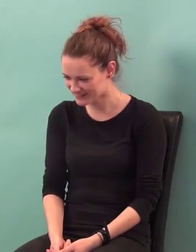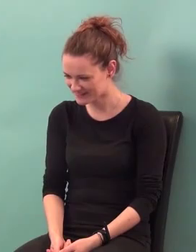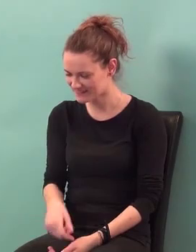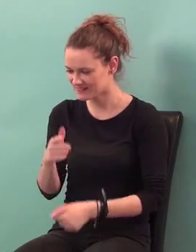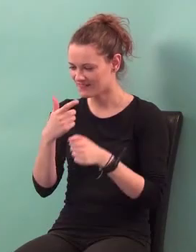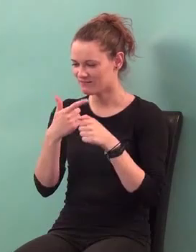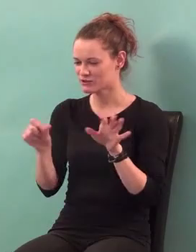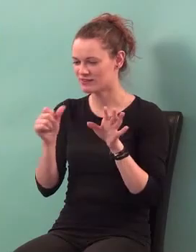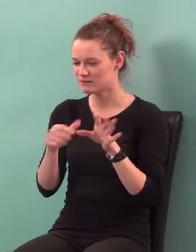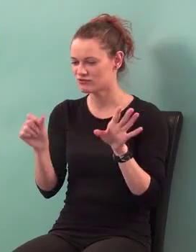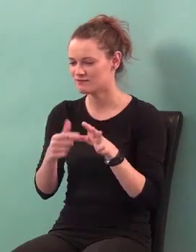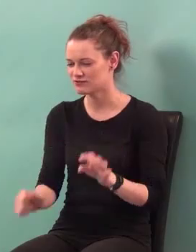Dwudziesty szósty, dwudziesty szósty.